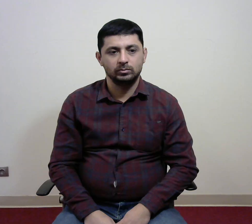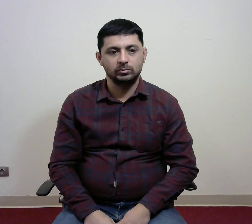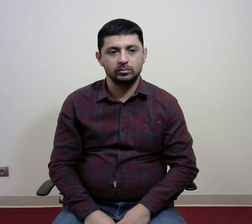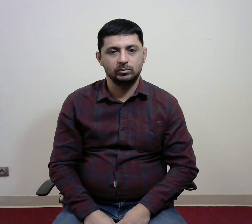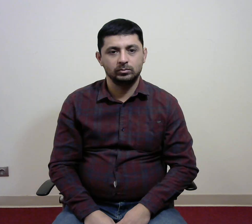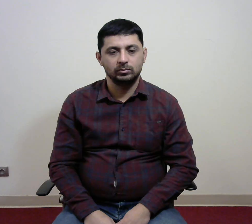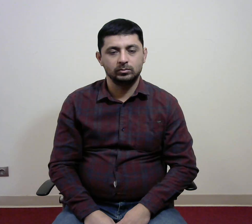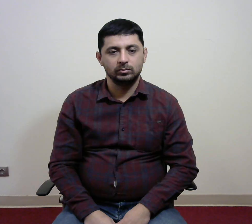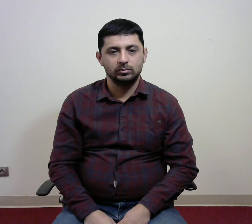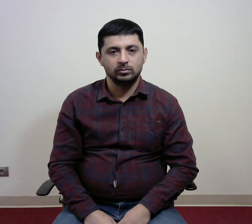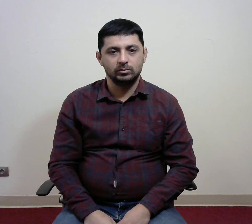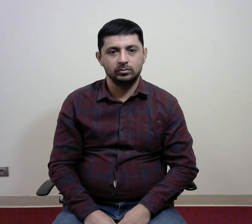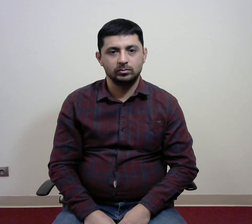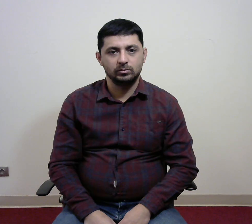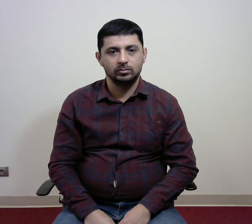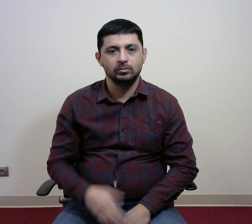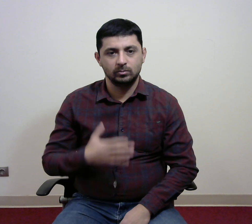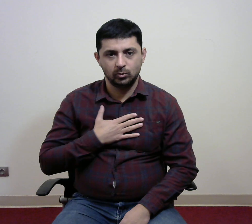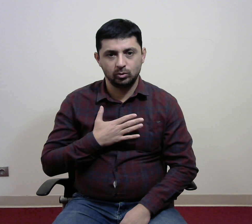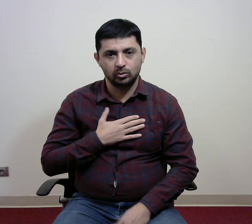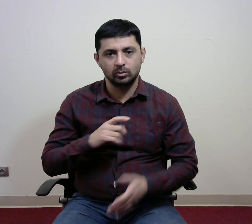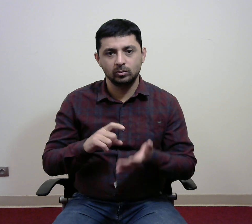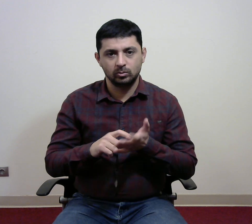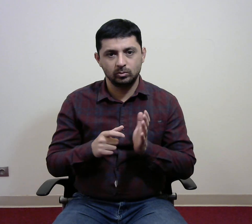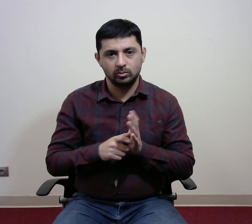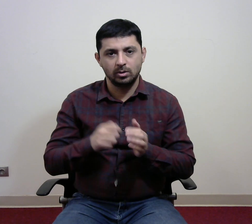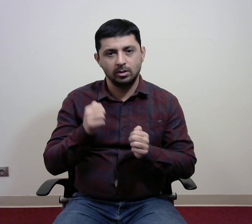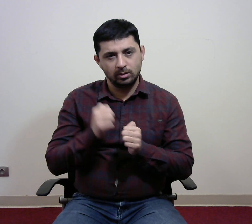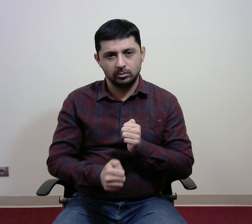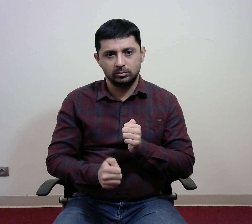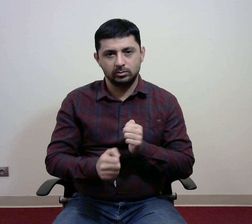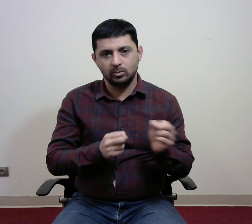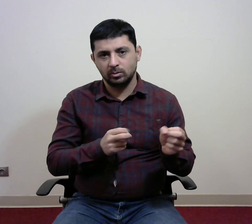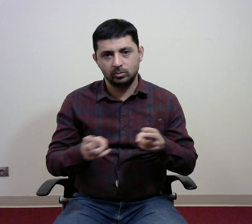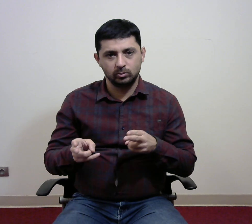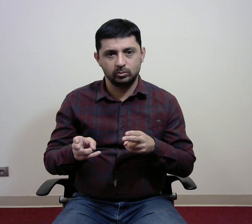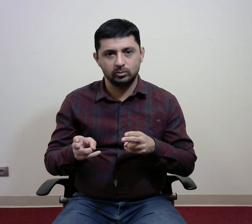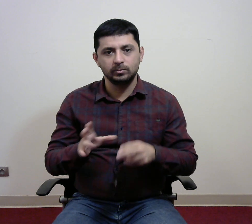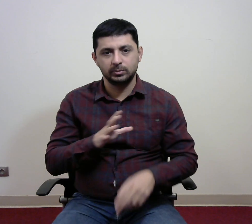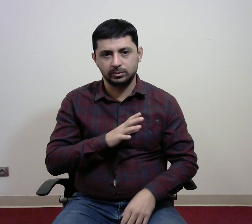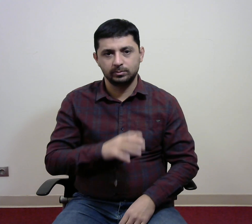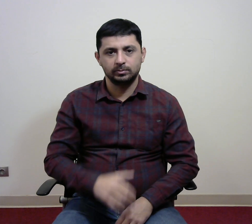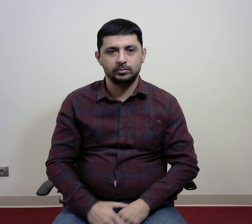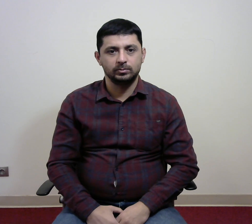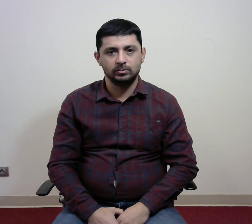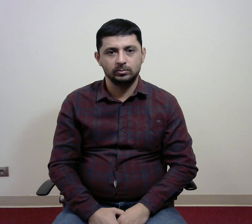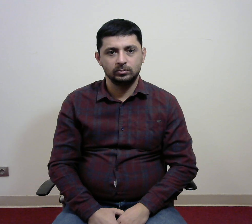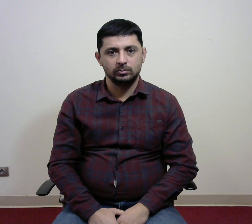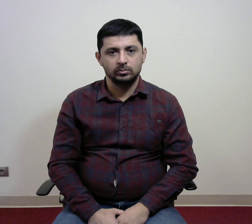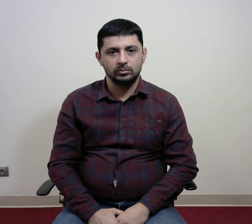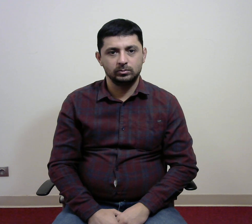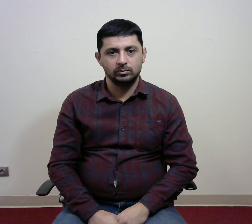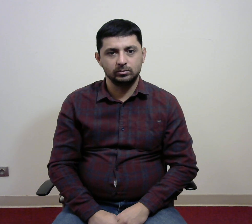Mənim otağım həmişə səliqəli olur